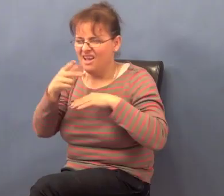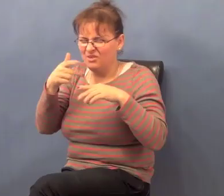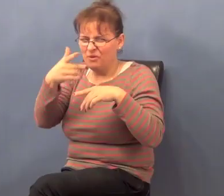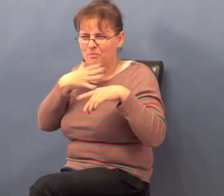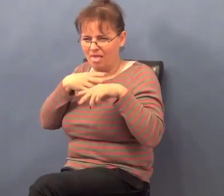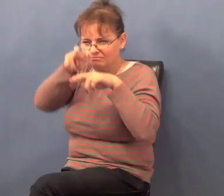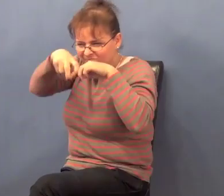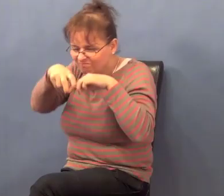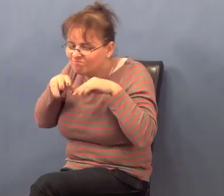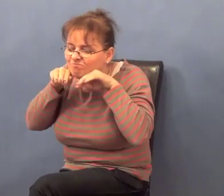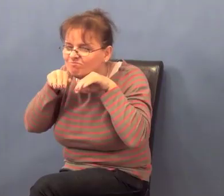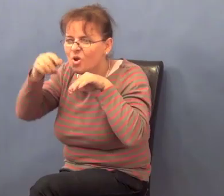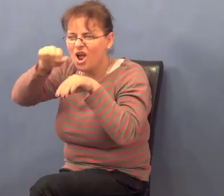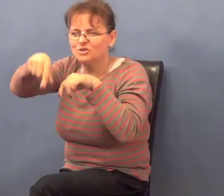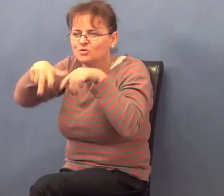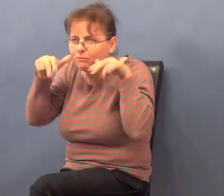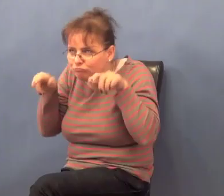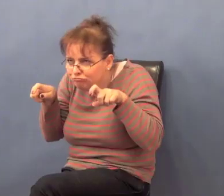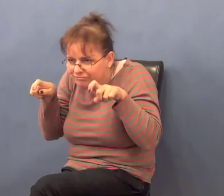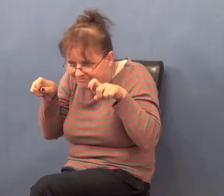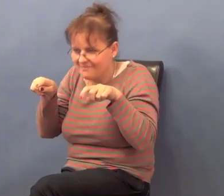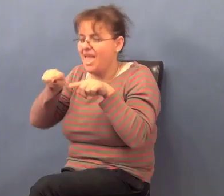Mówiłam, pies patrzy z góry na żabę siedzącą w słoju.